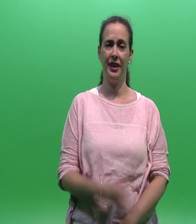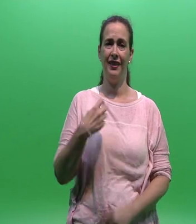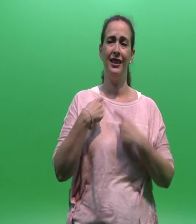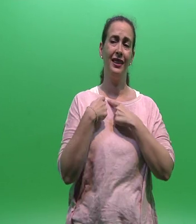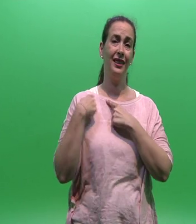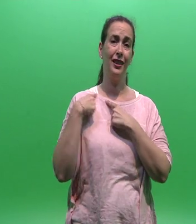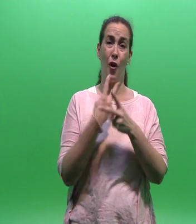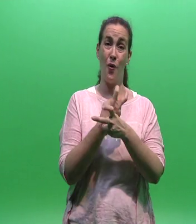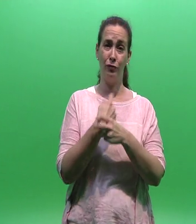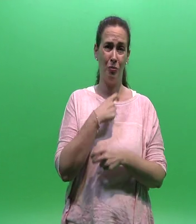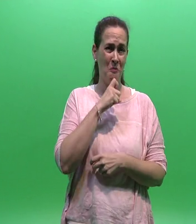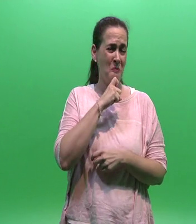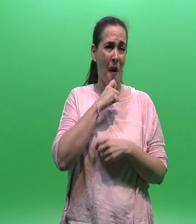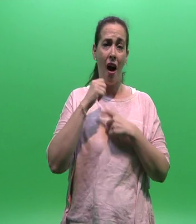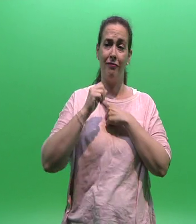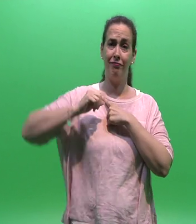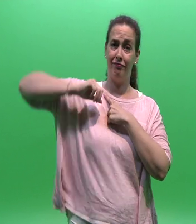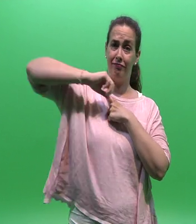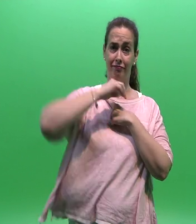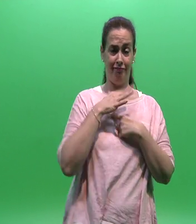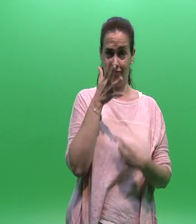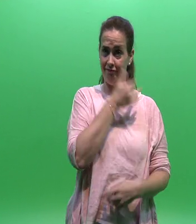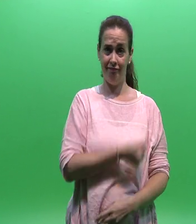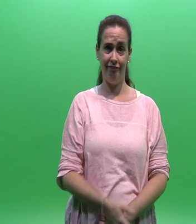Em fa molt mal la clavícula, no puc aixecar el braç.